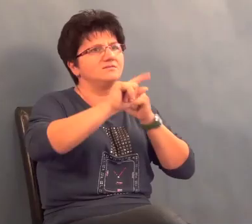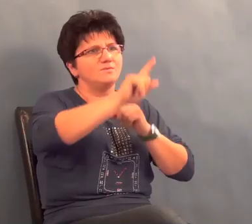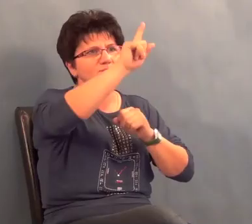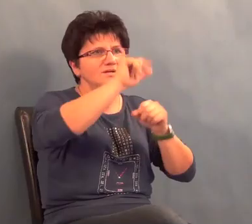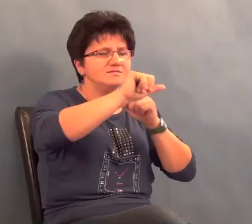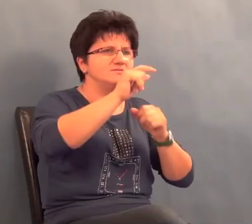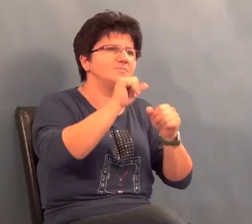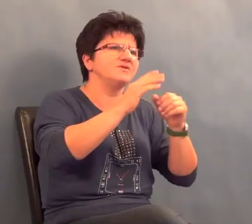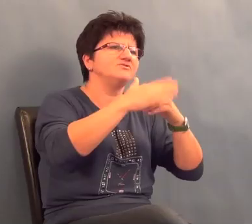Sprawdzają drzwi do każdego pokoju.